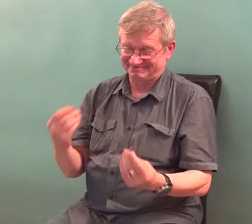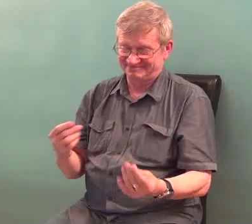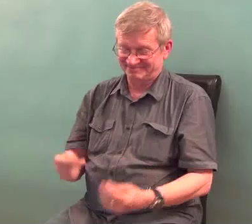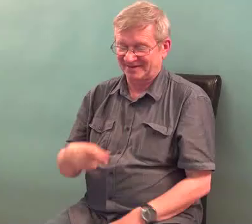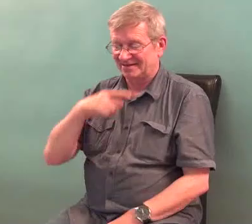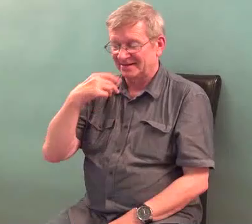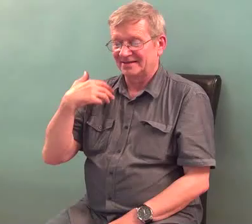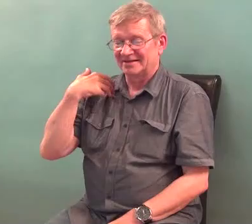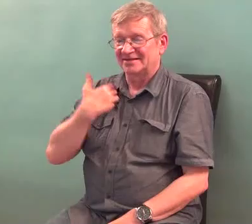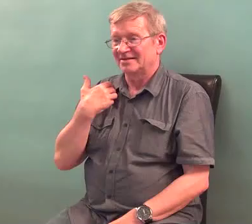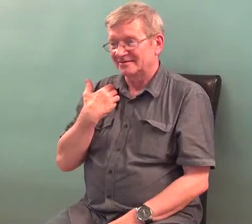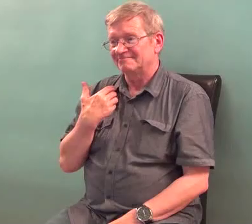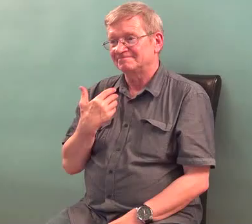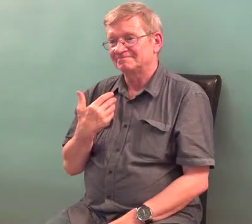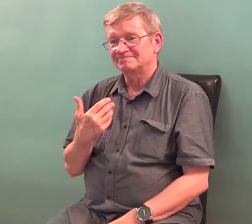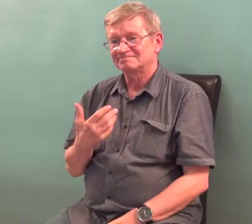Język angielski.